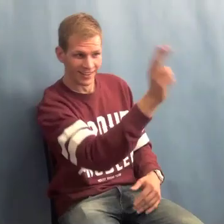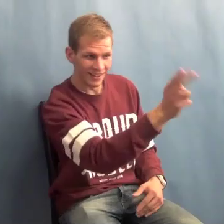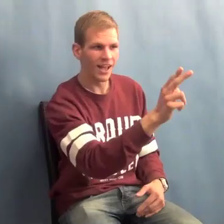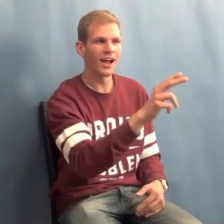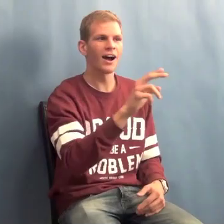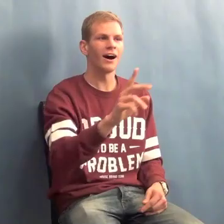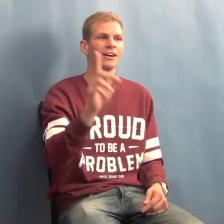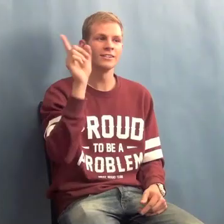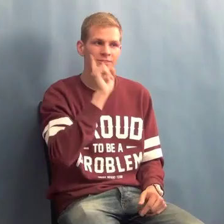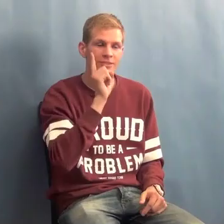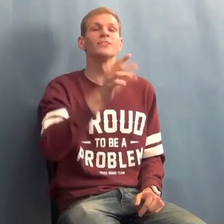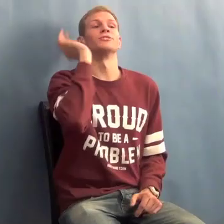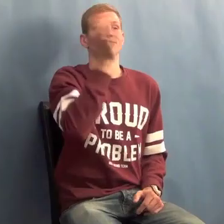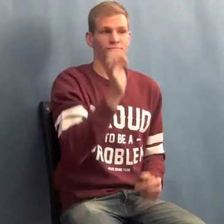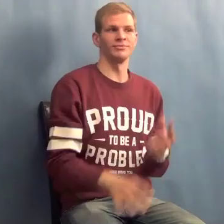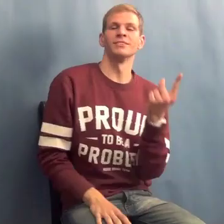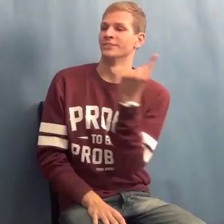Chłopiec powiedział, że dobrze i tam się udał.